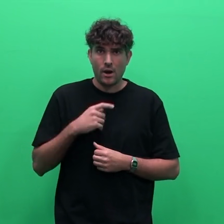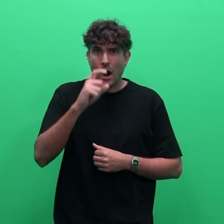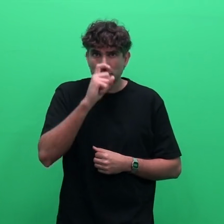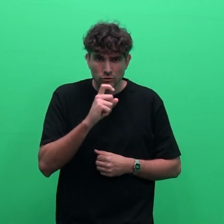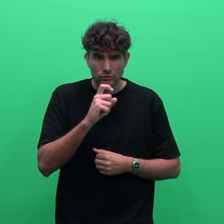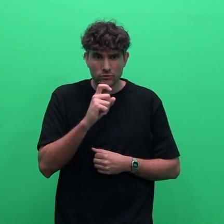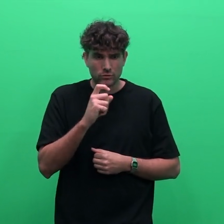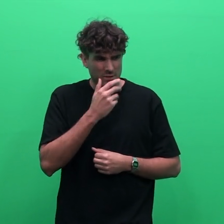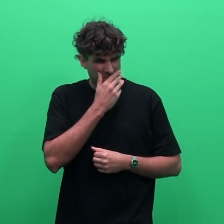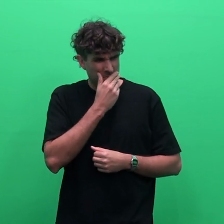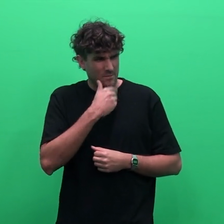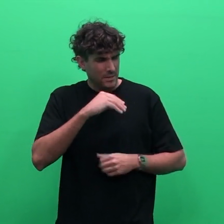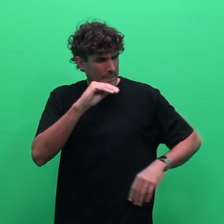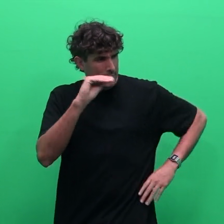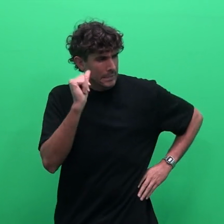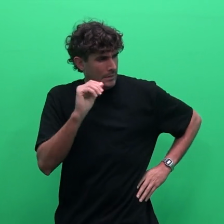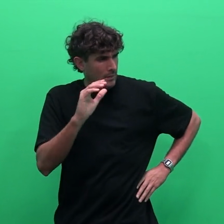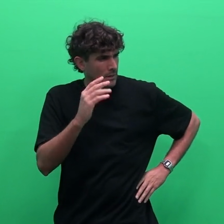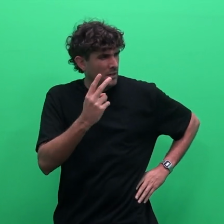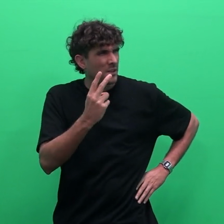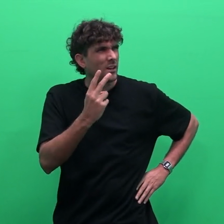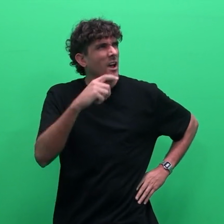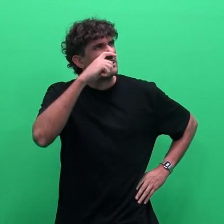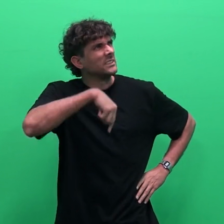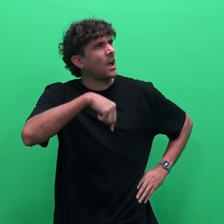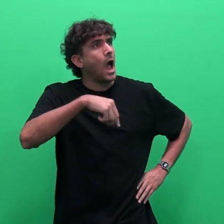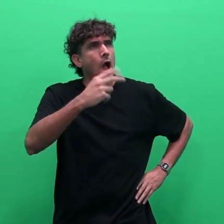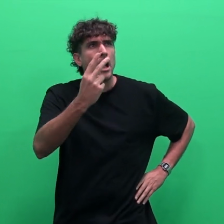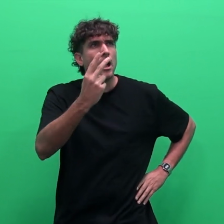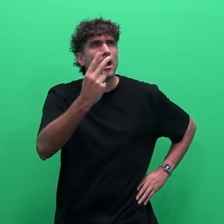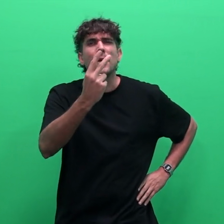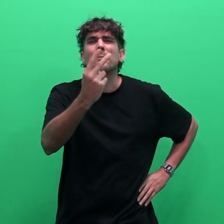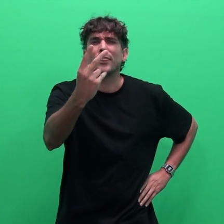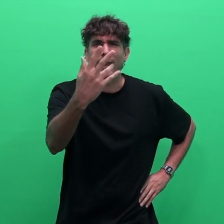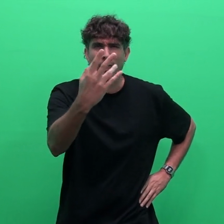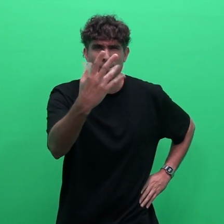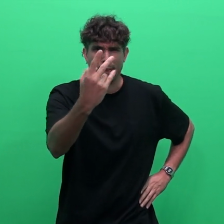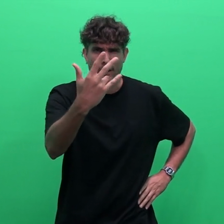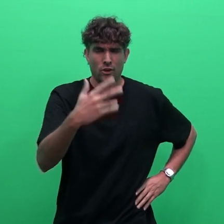La meva edat, me n'he oblidat, aquest any en faig vint-i-cinc, sí.